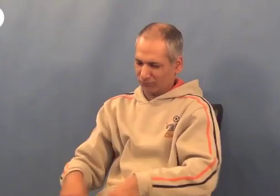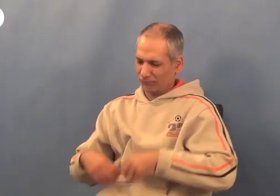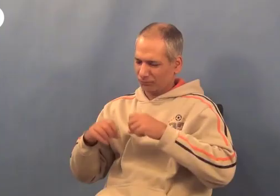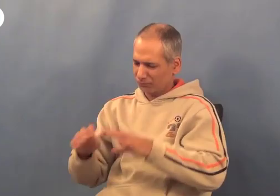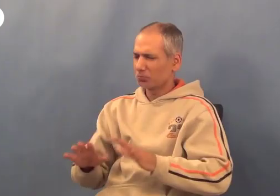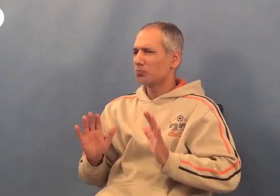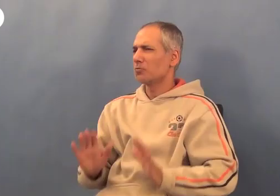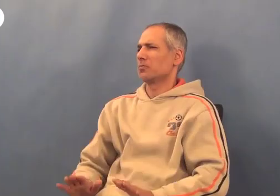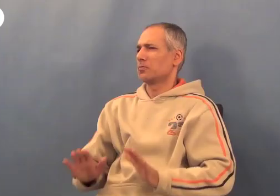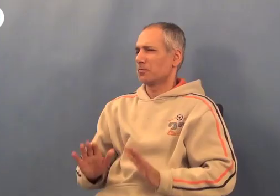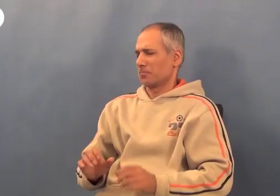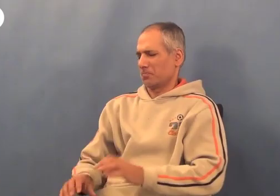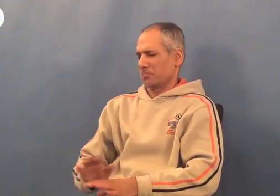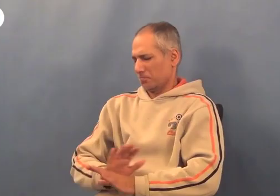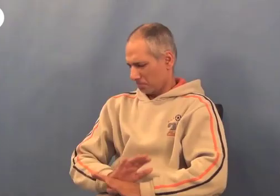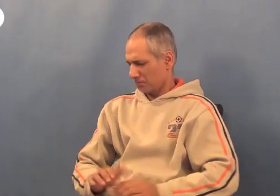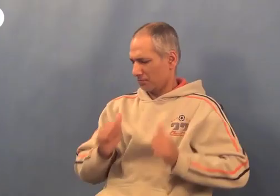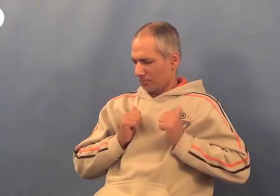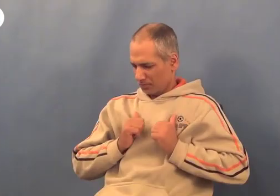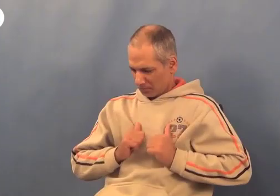Spokojnie wkłada, spokojnie, kończy.